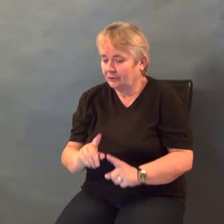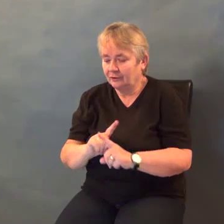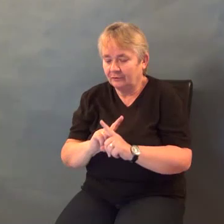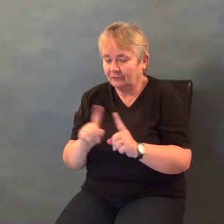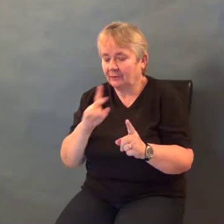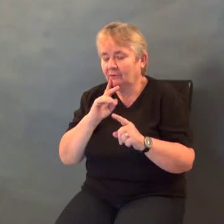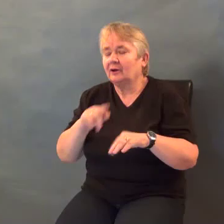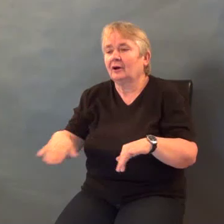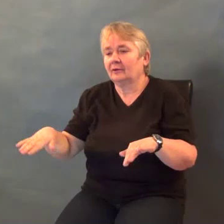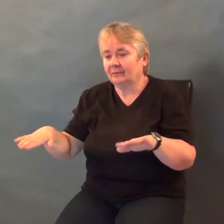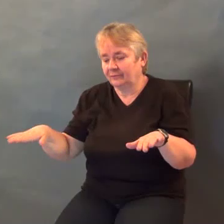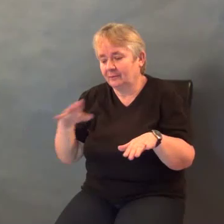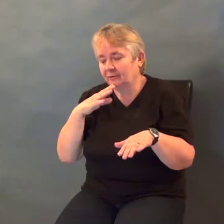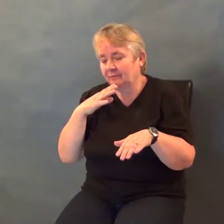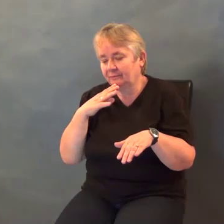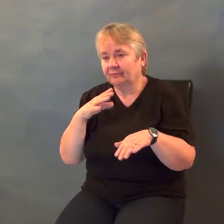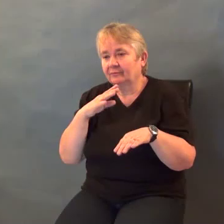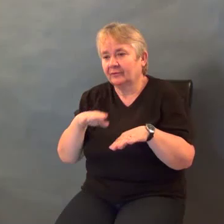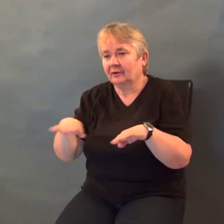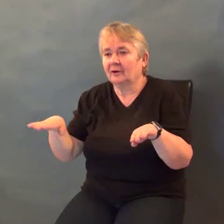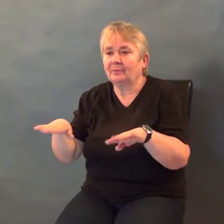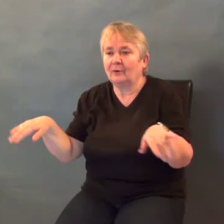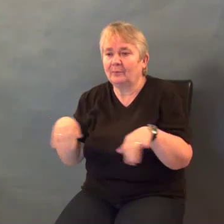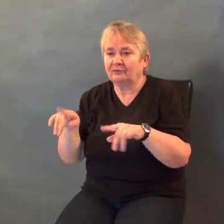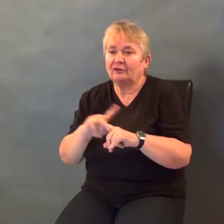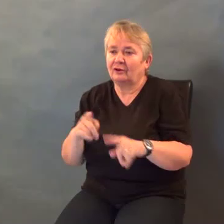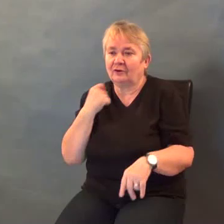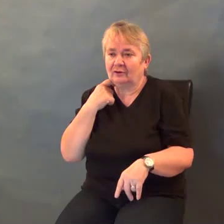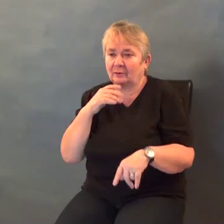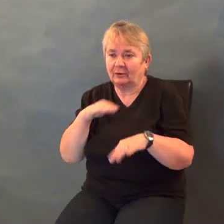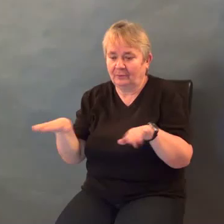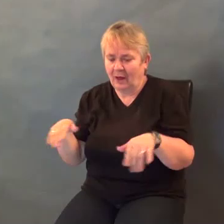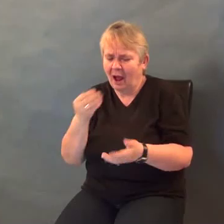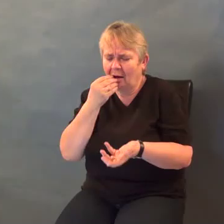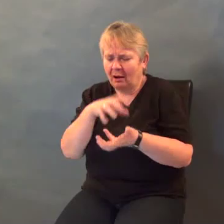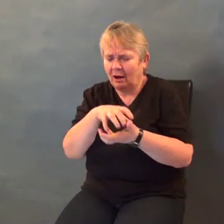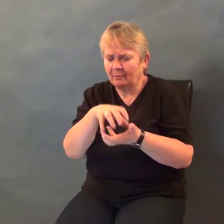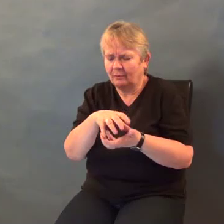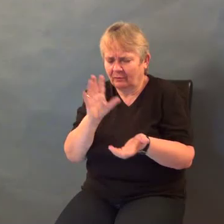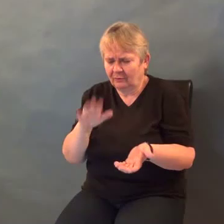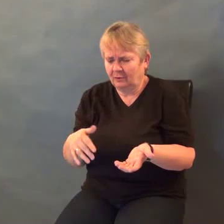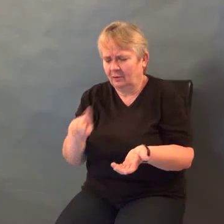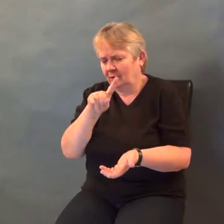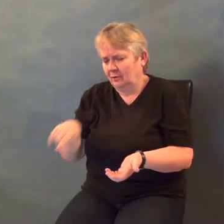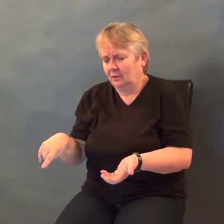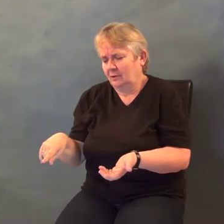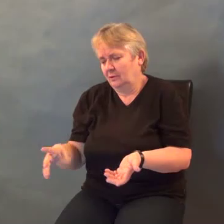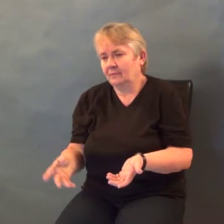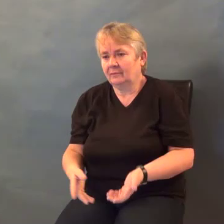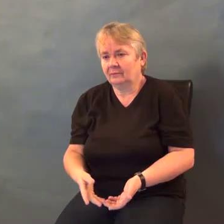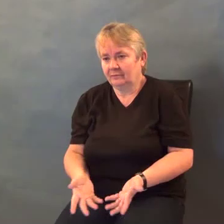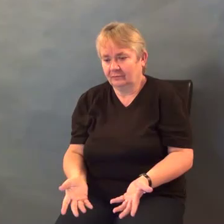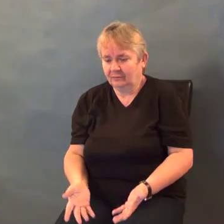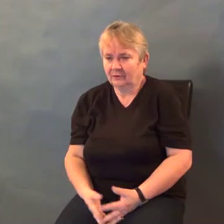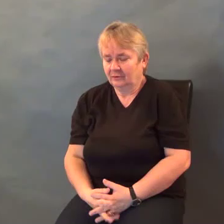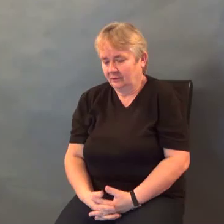Nie wolno pływać po alkoholu, ale dziwnie, bo jeść hamburgery wolno, to czemu jest zakaz?